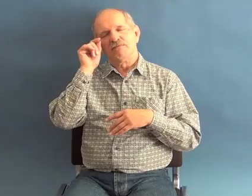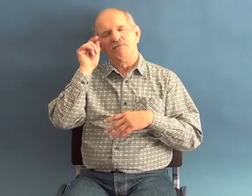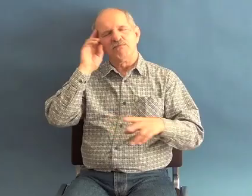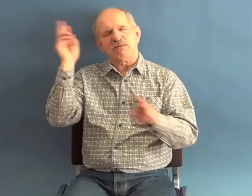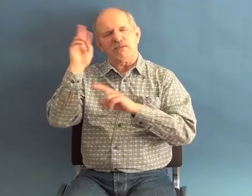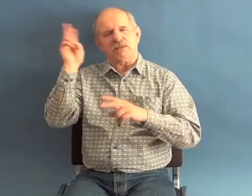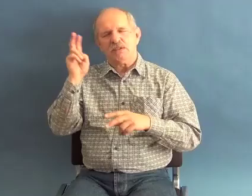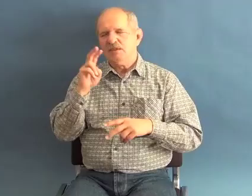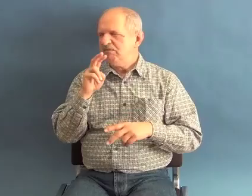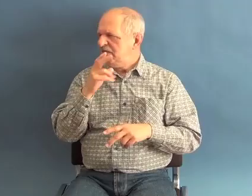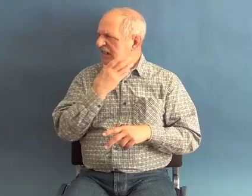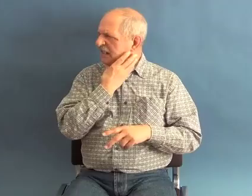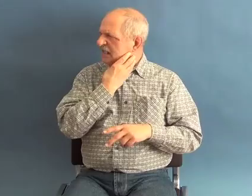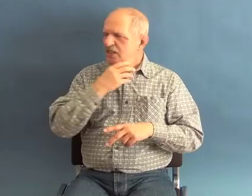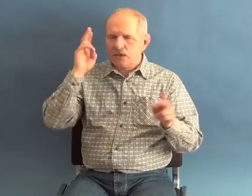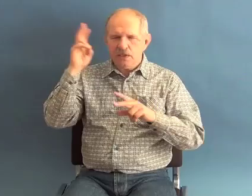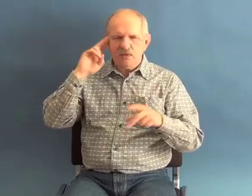Nagle słyszy dźwięk budzika, który jest nieprzyjemny.